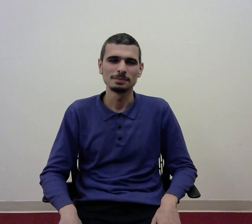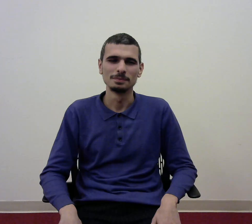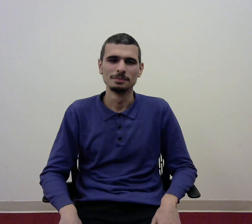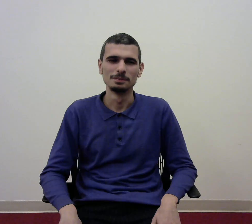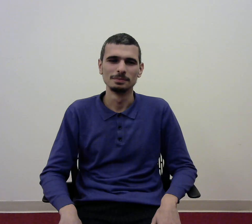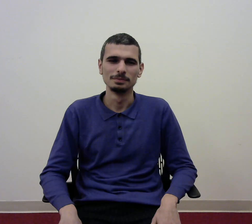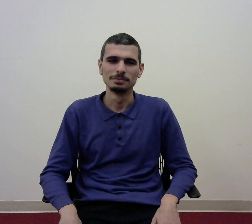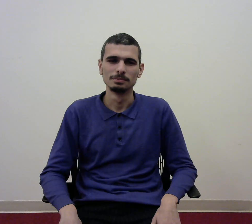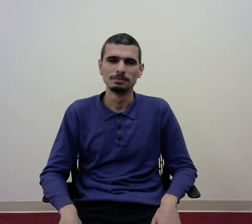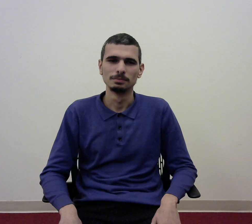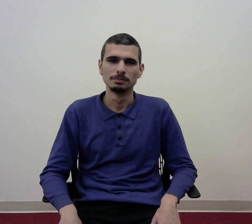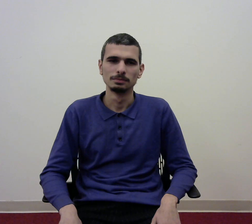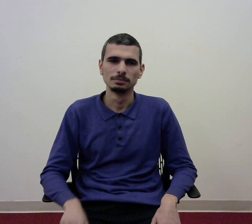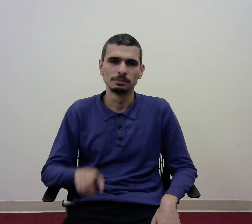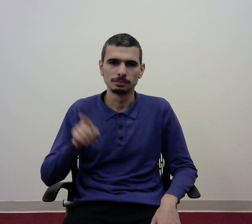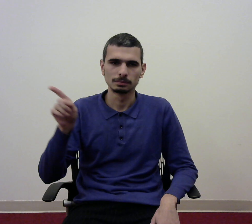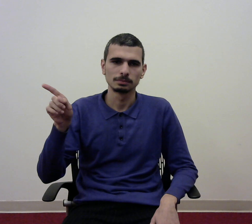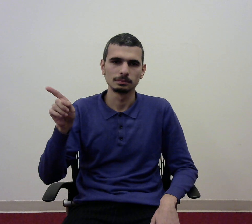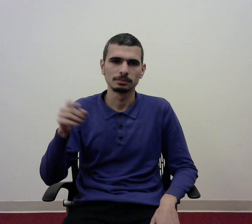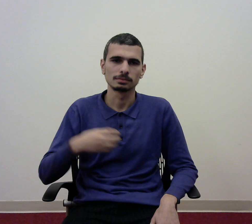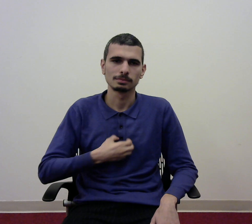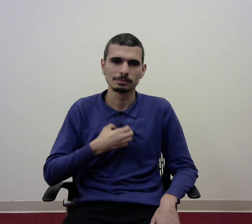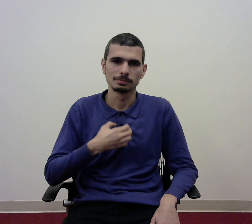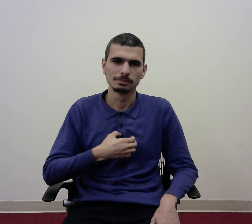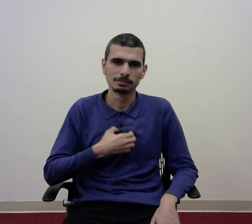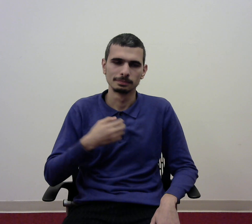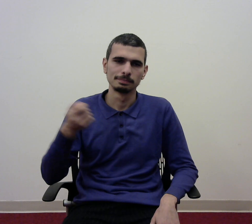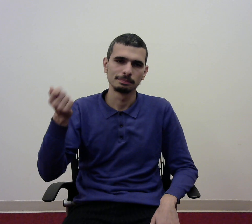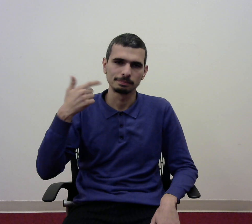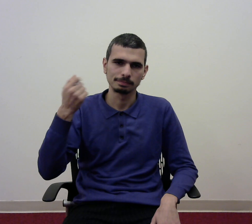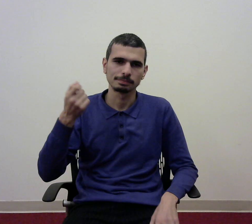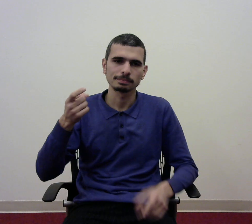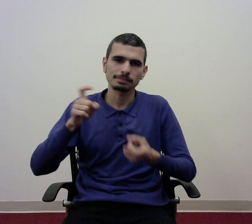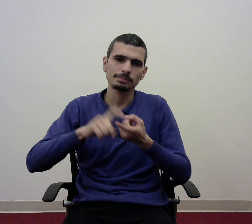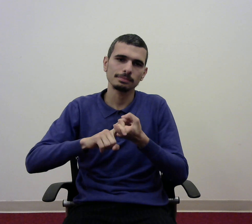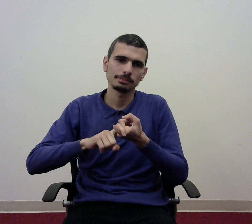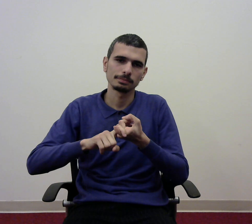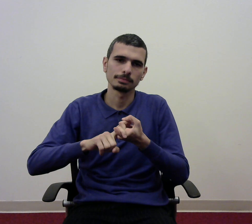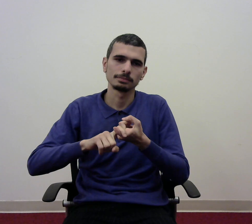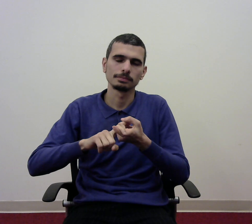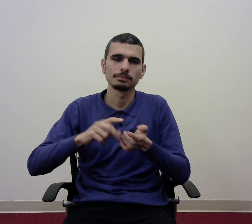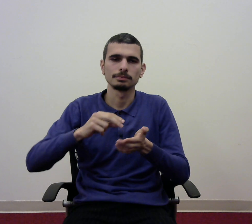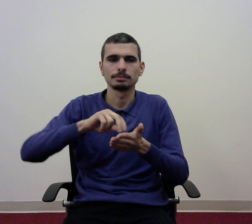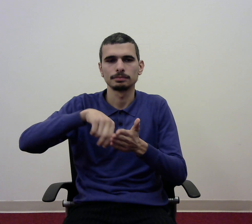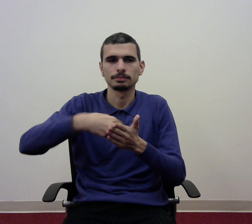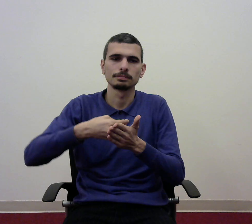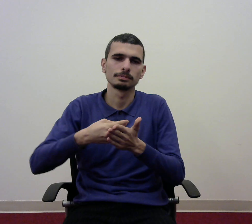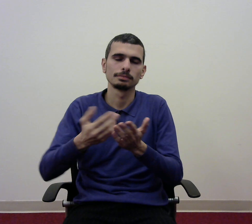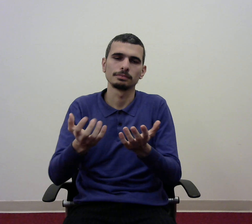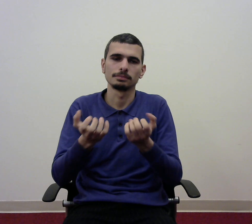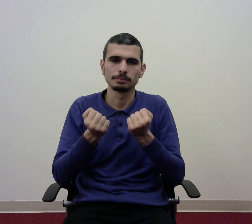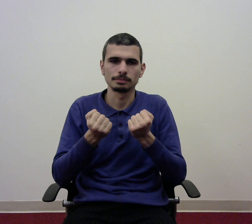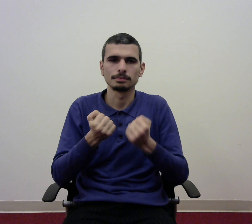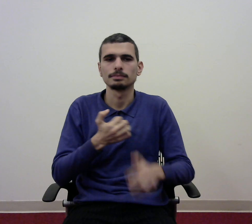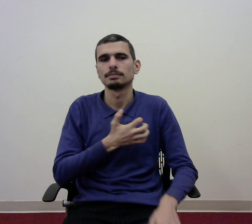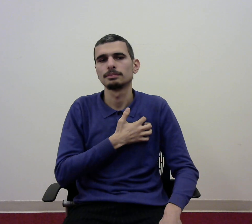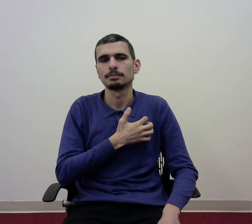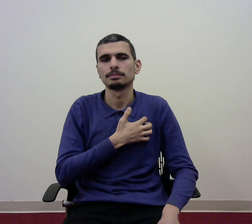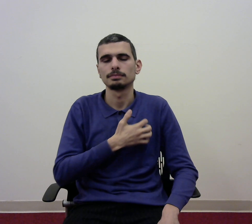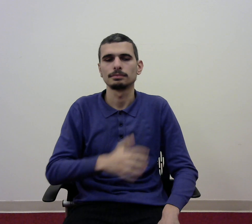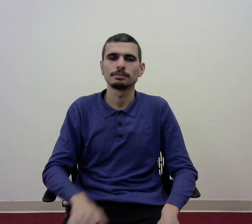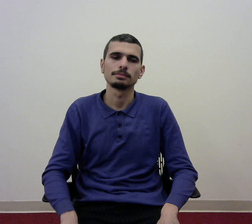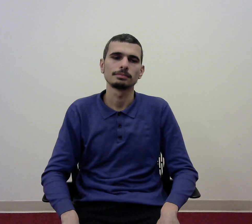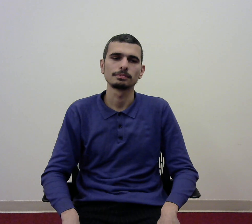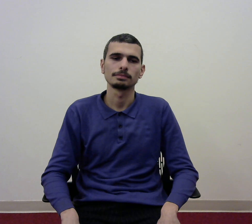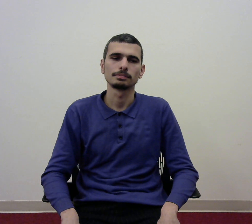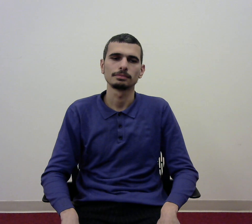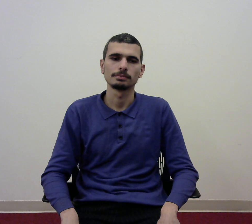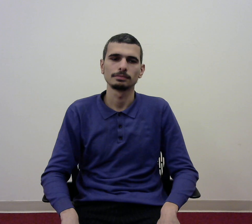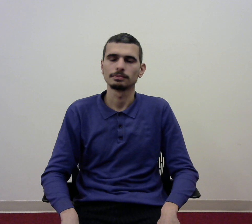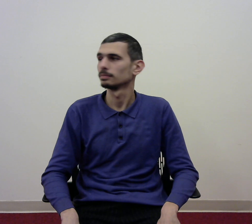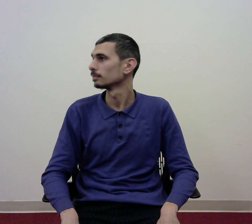O sosial müavinət ilə bağlı arayış almaq istəyir